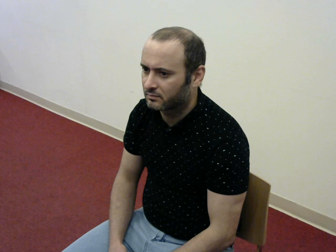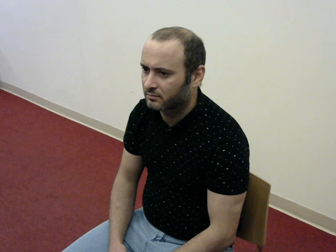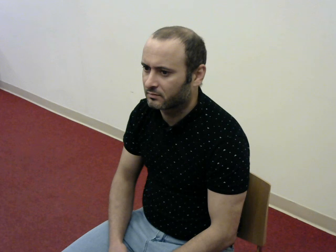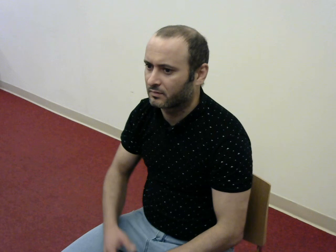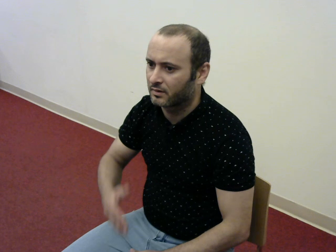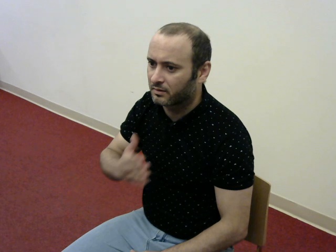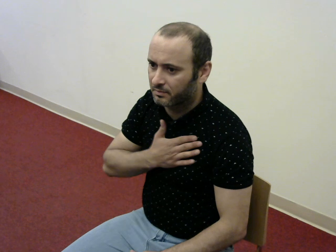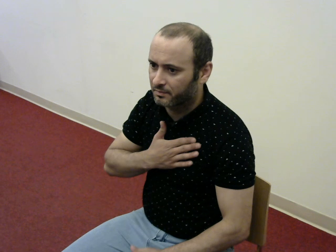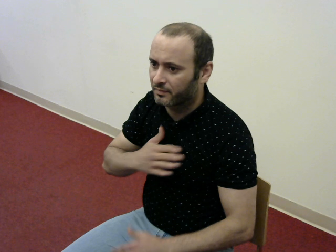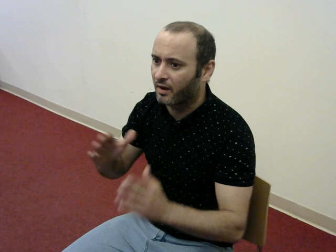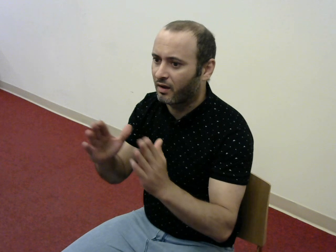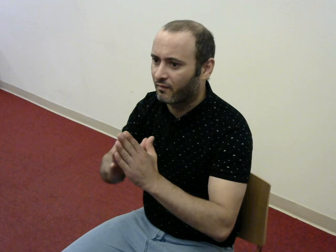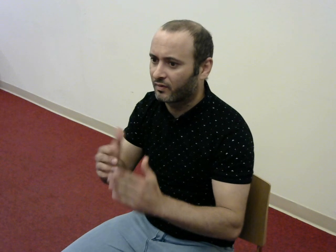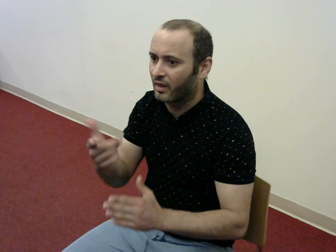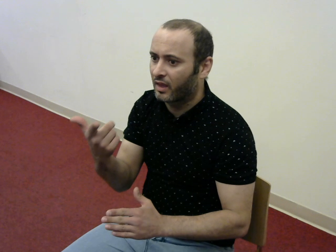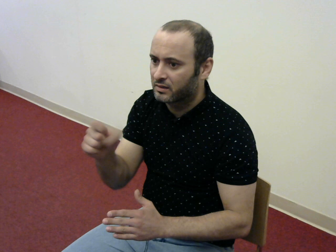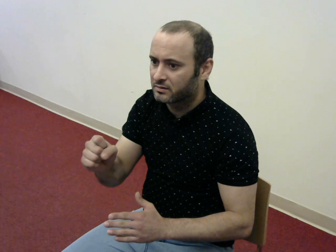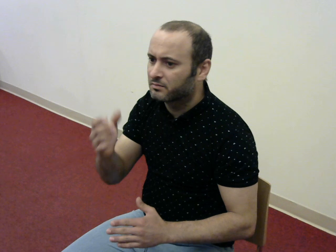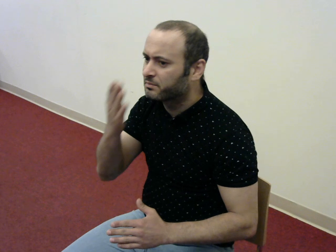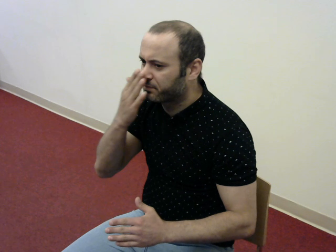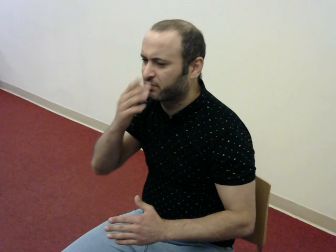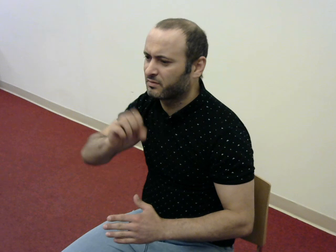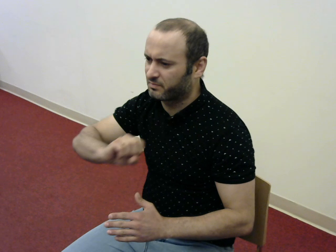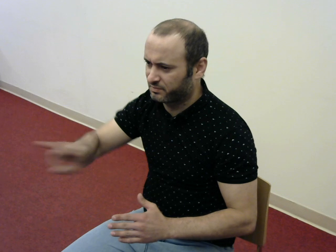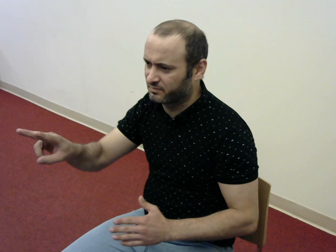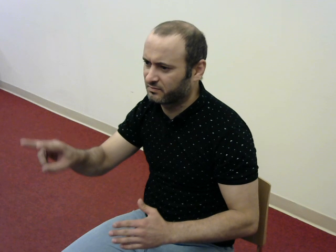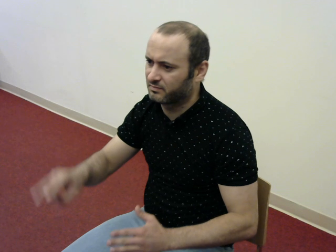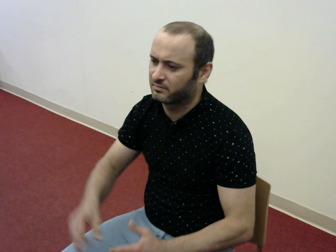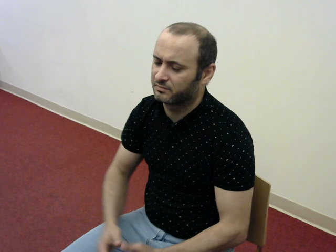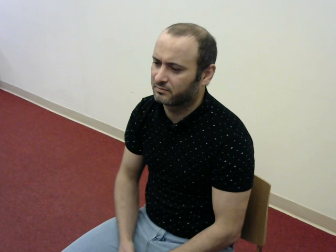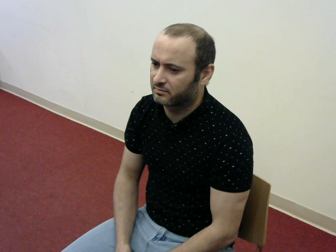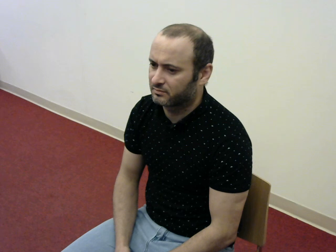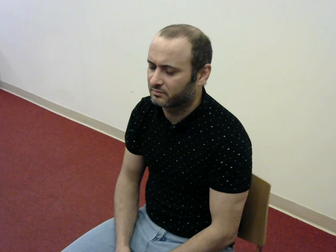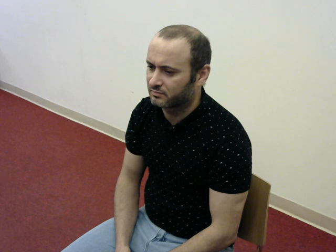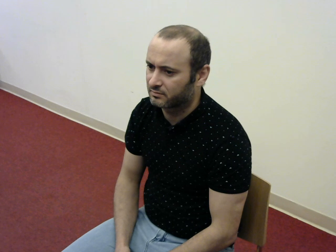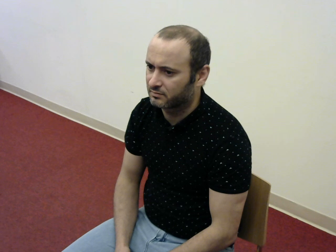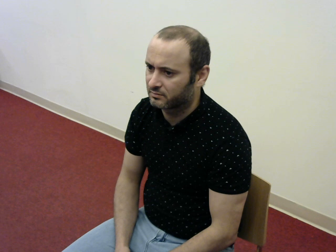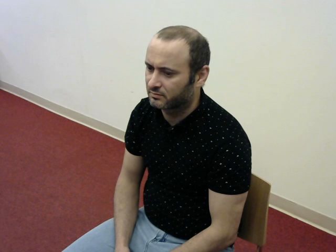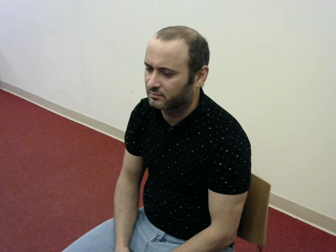Bizim evdən qaz iyi gəlir